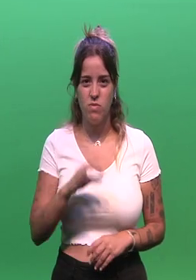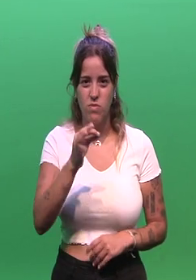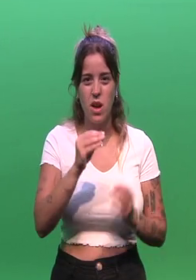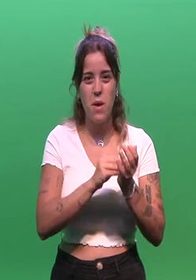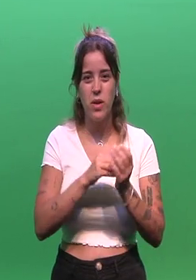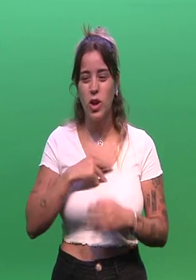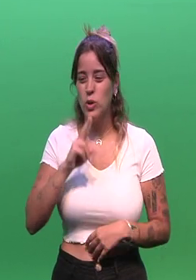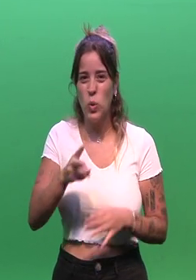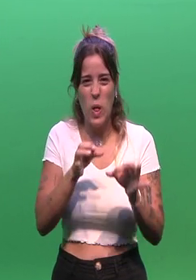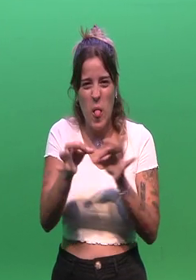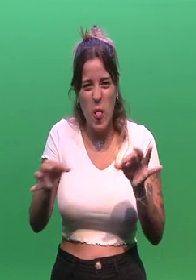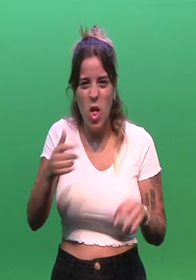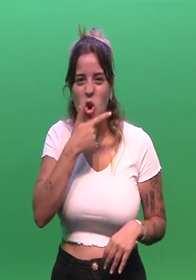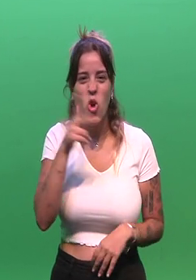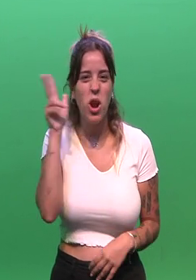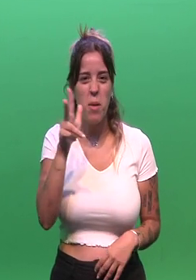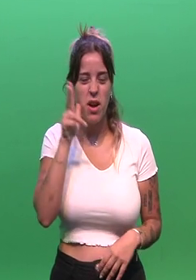Sí, de vegades escupo i veig petites taques de color groc.